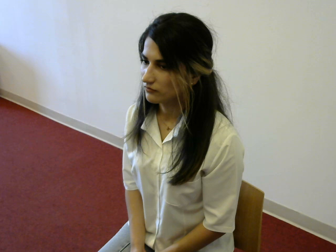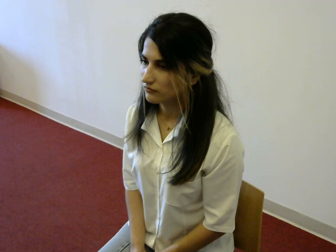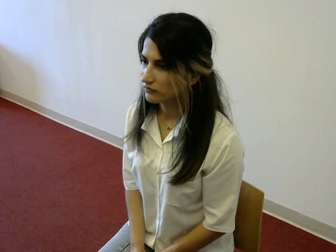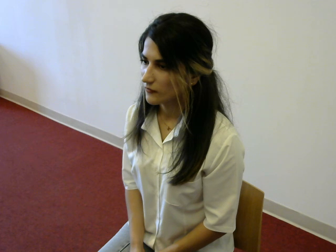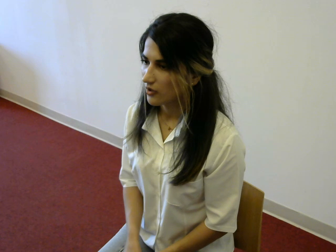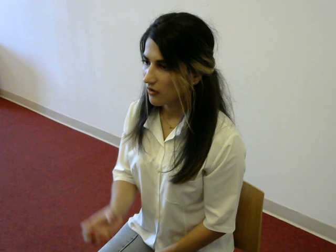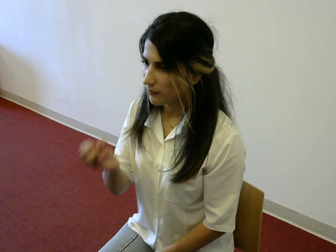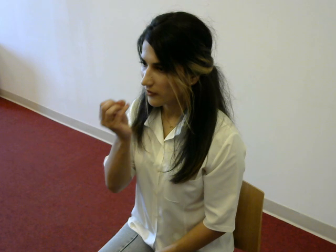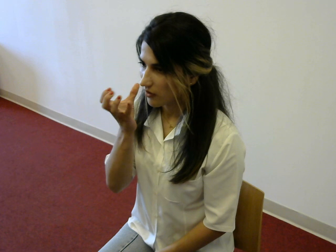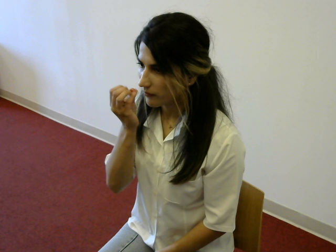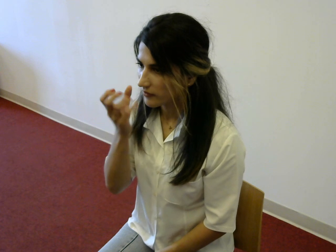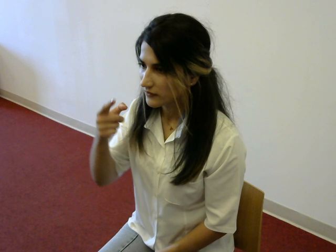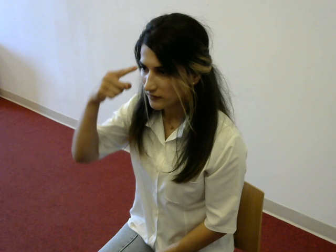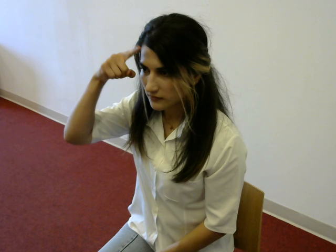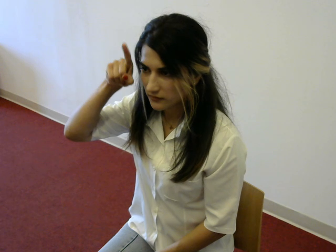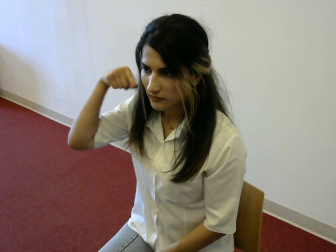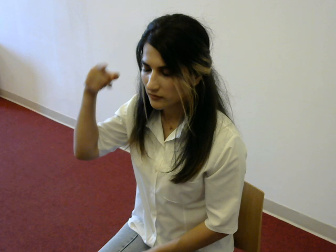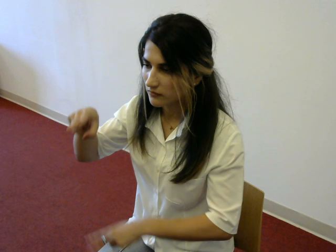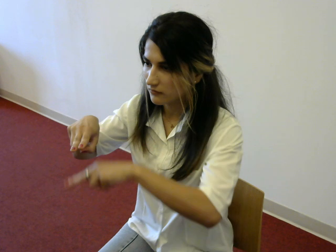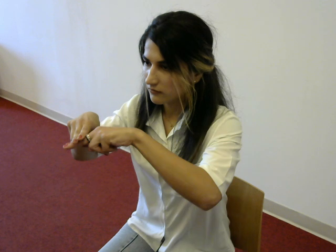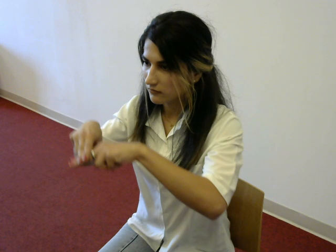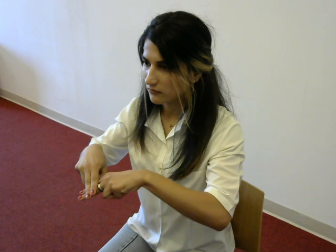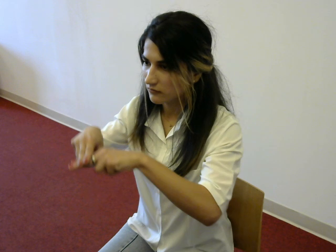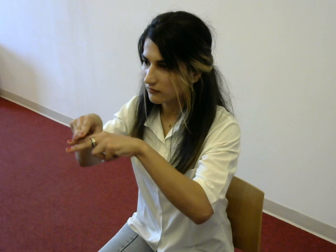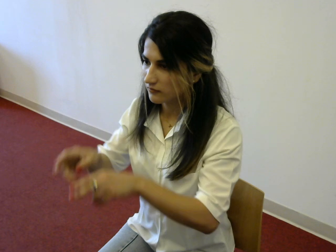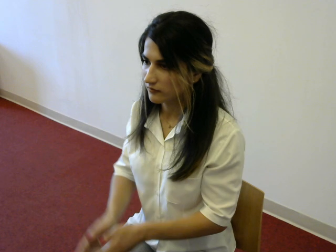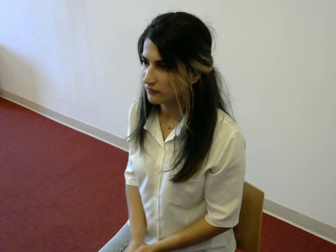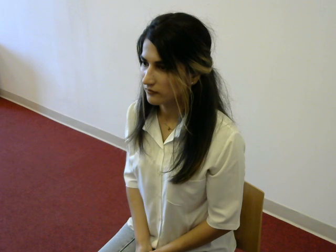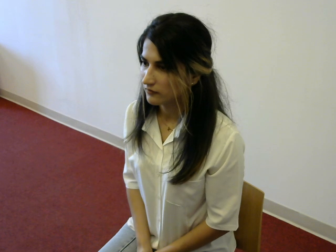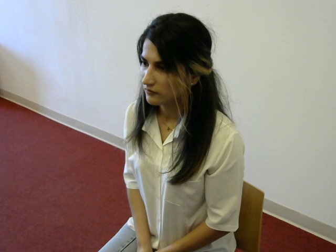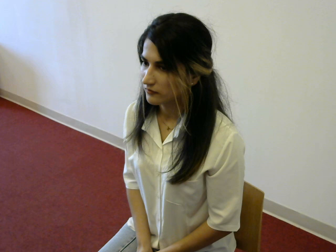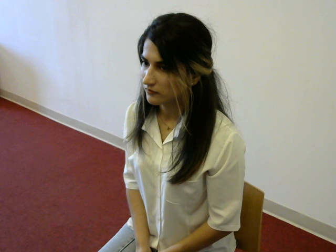Bakı Azərbaycanın paytaxtıdır